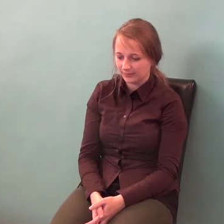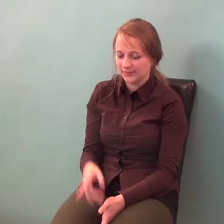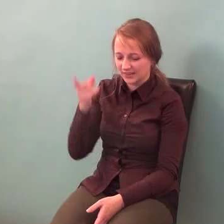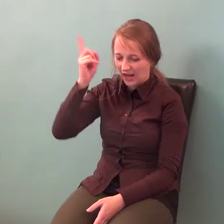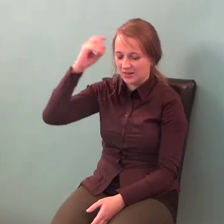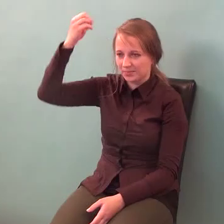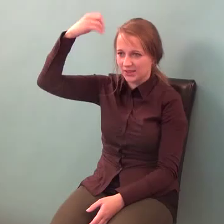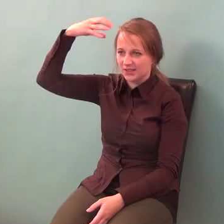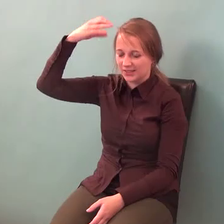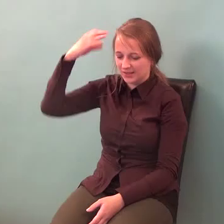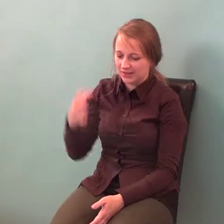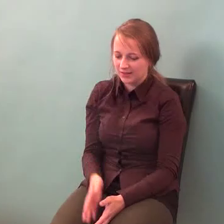Zakaz brania prysznica.